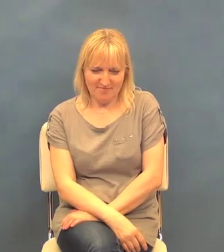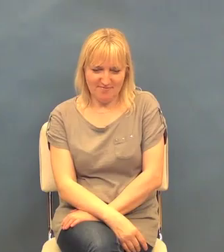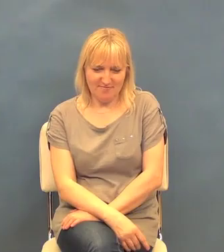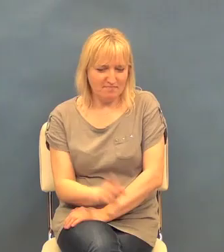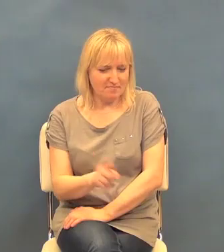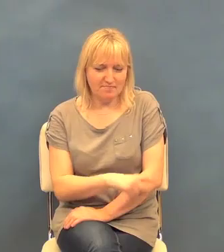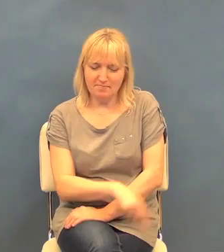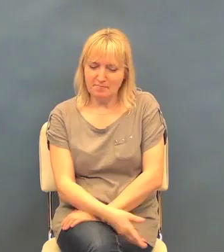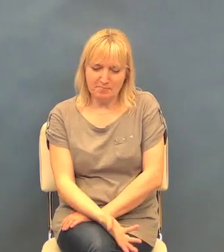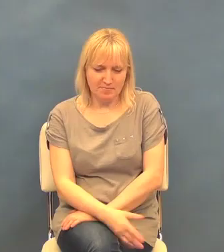Przekreślone.